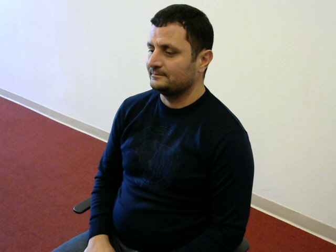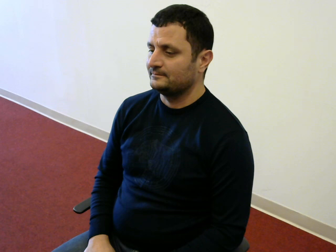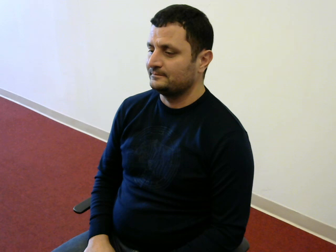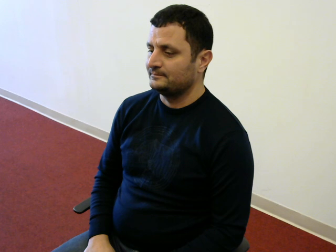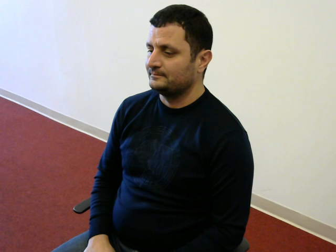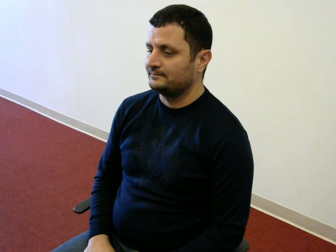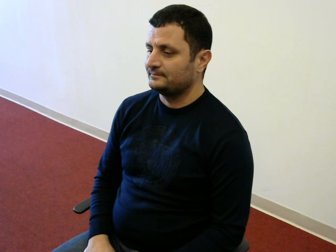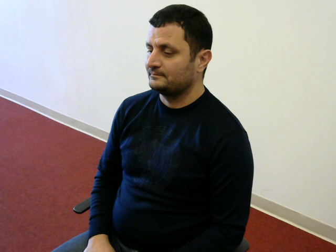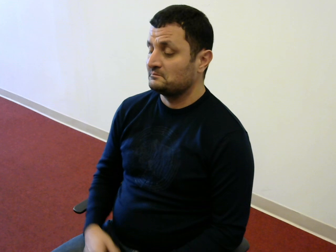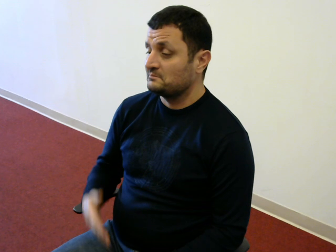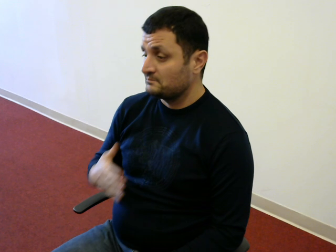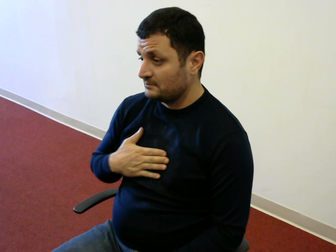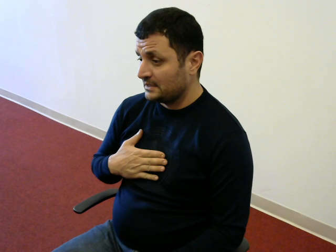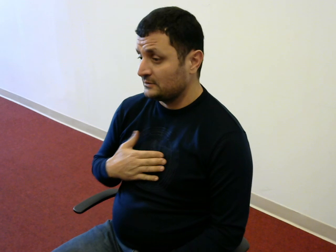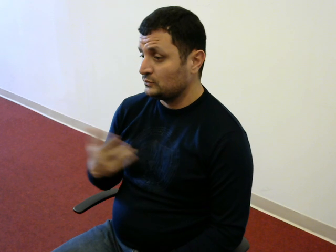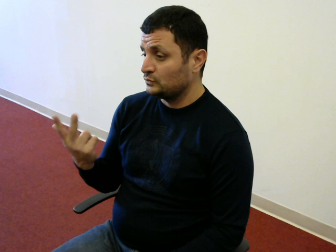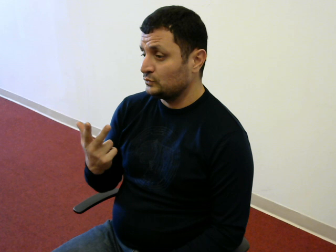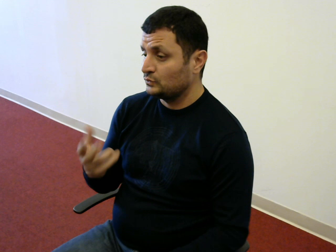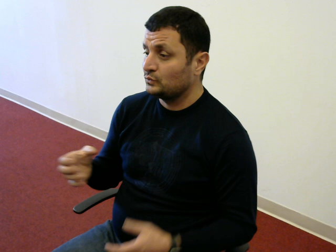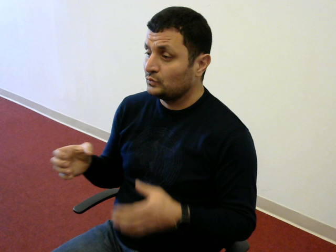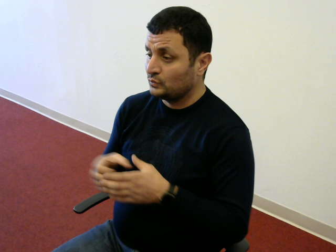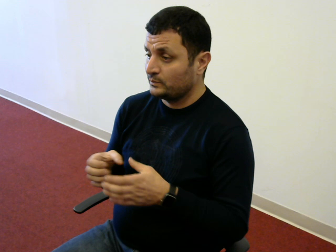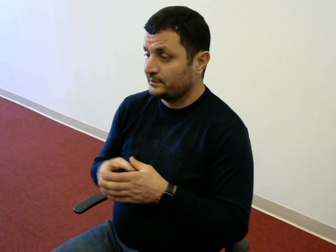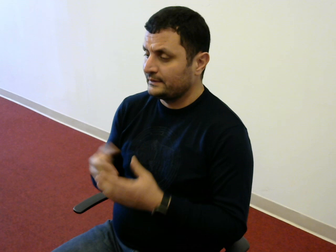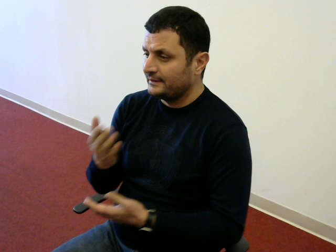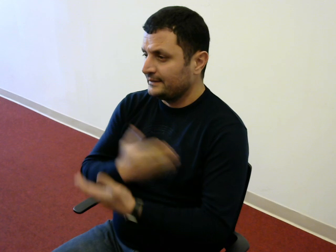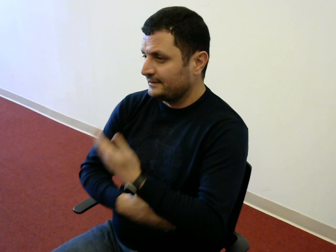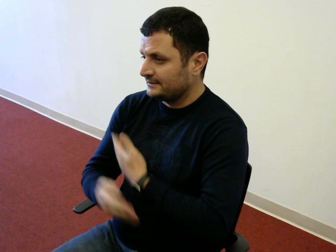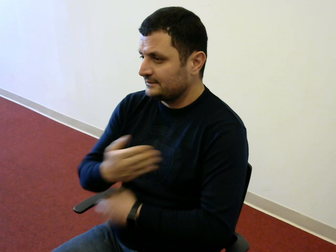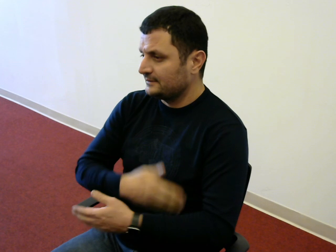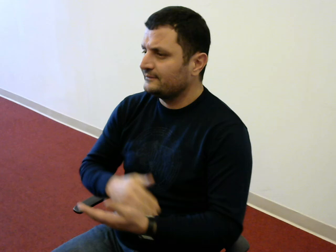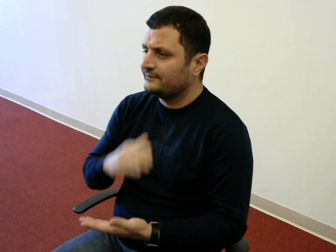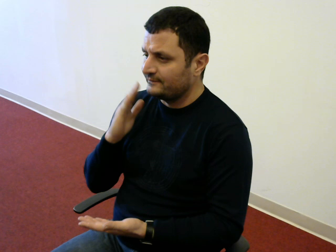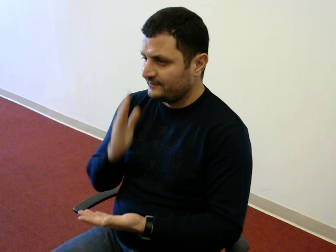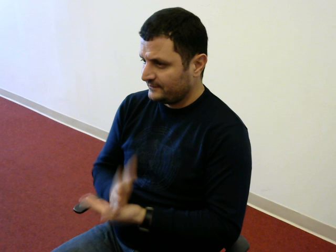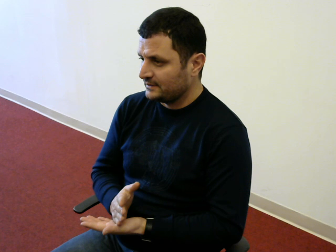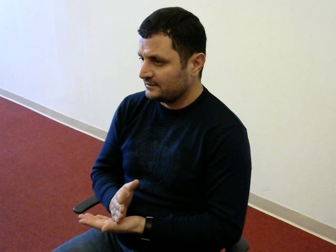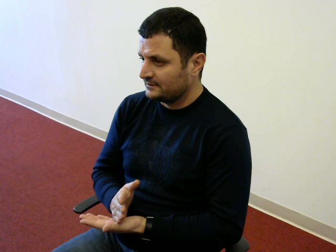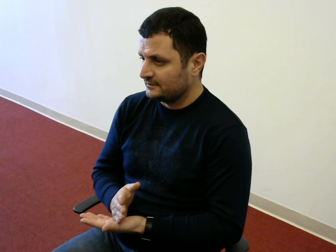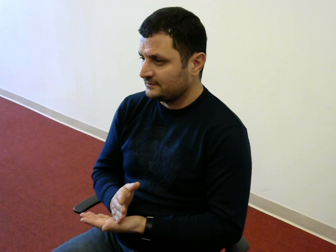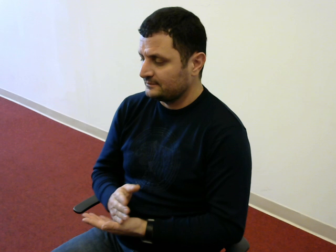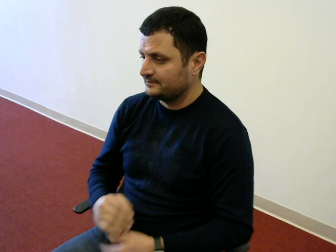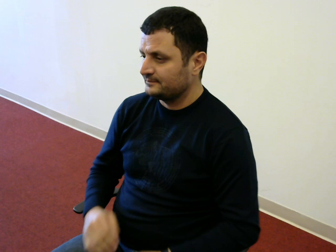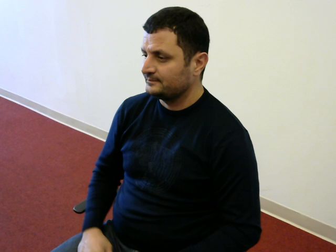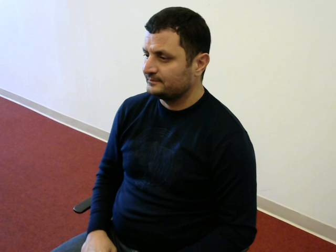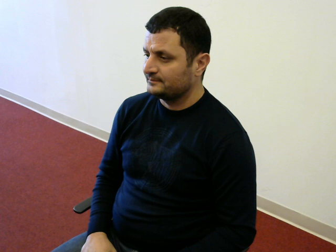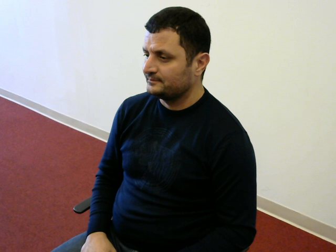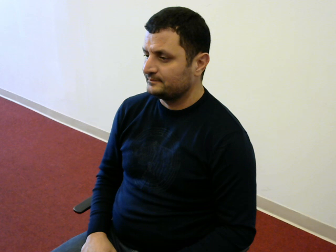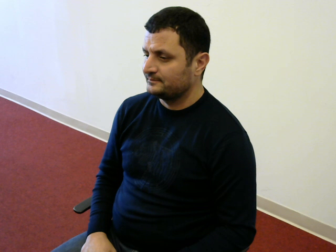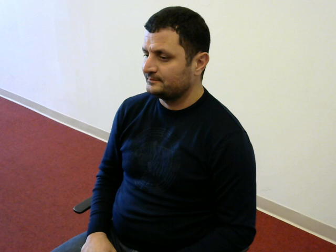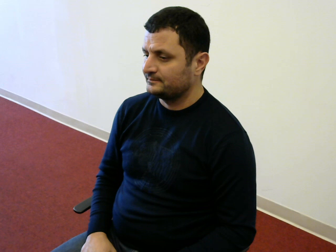Mənim üçünücü dərəcə əlilliyim var